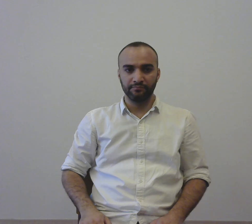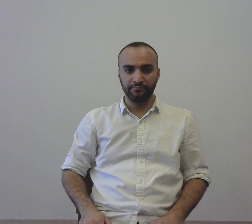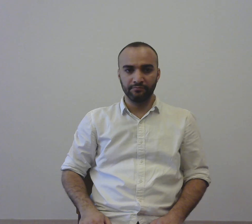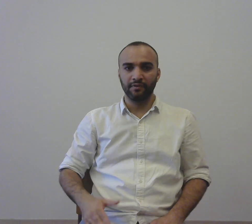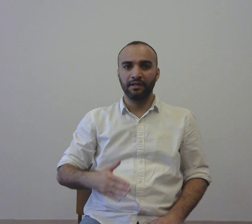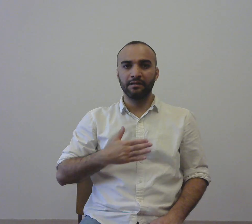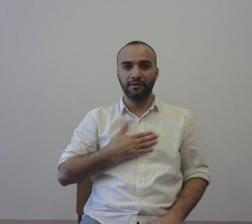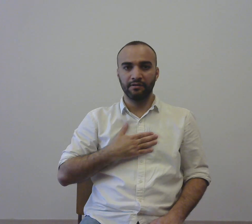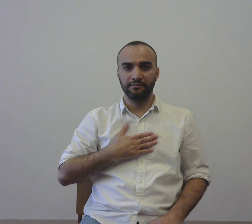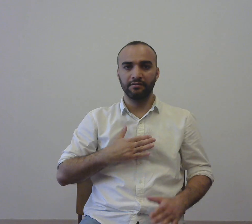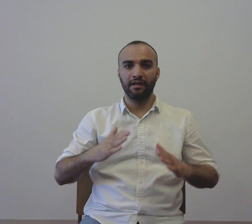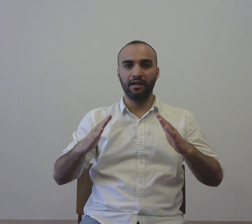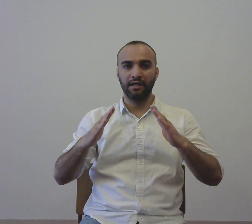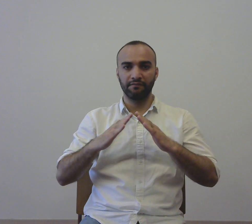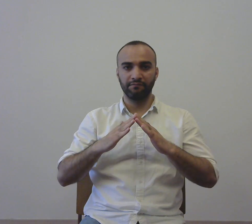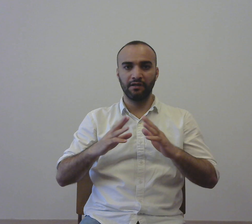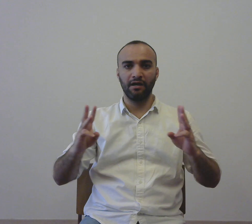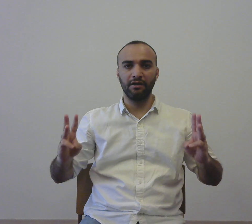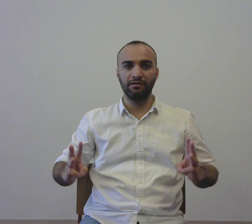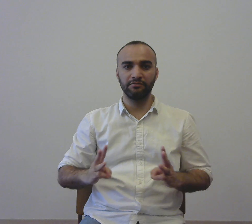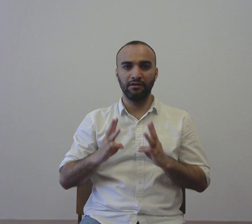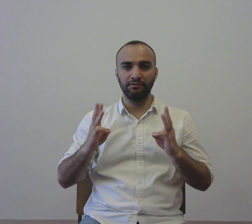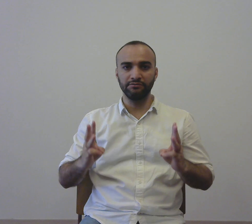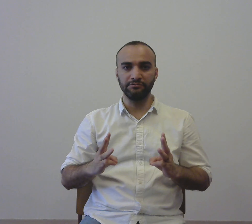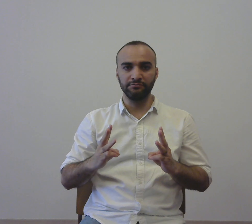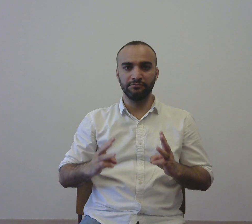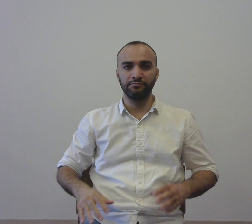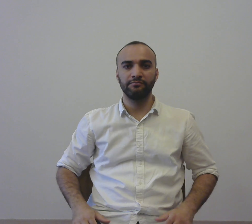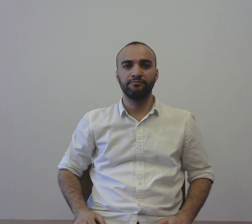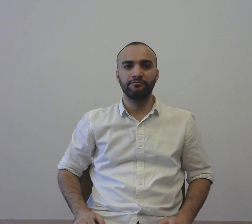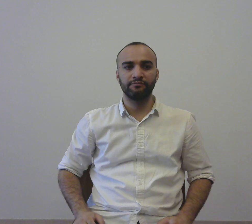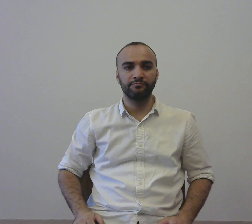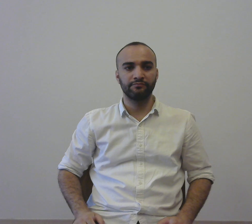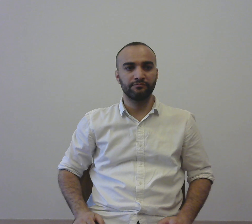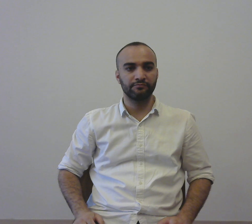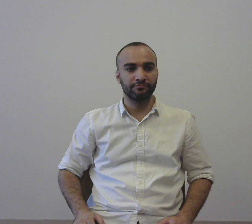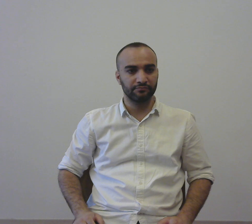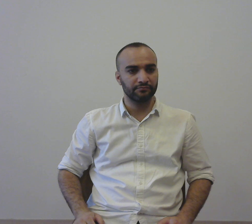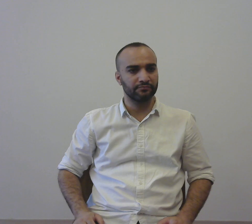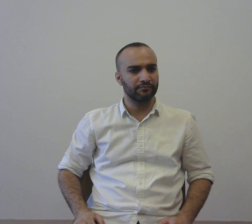Bizim evizim yanır